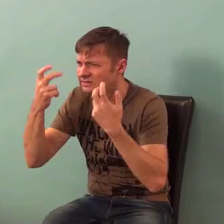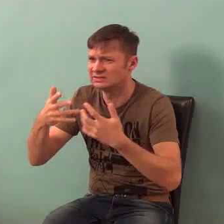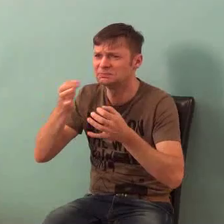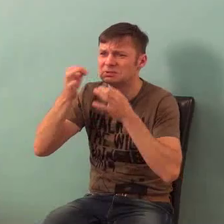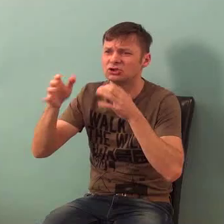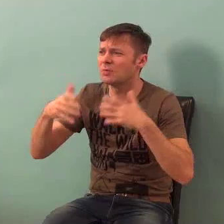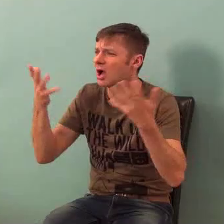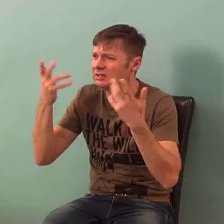Pytają: "Gdzie jest żaba?"